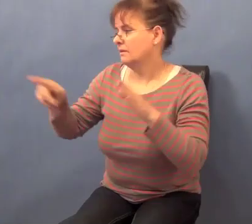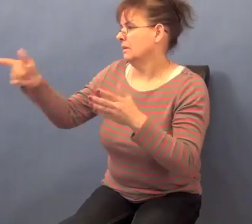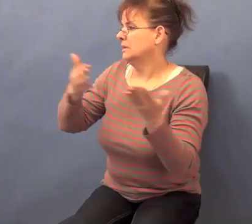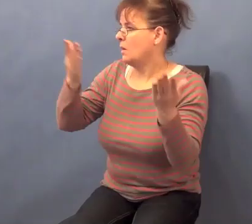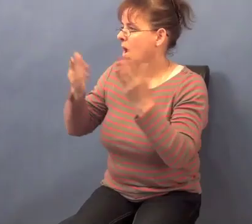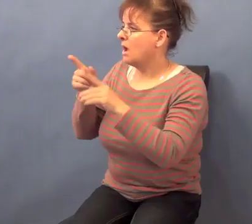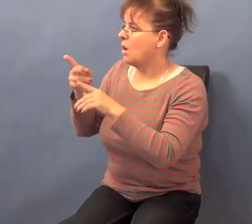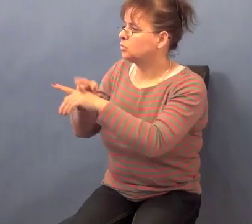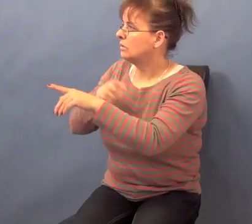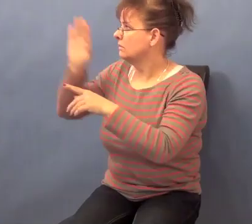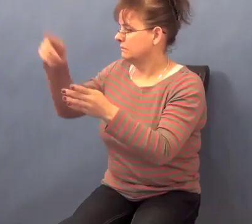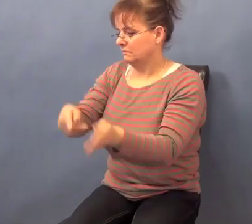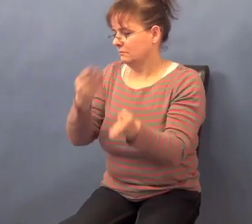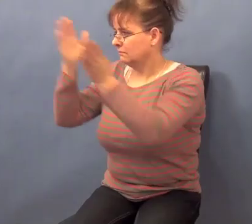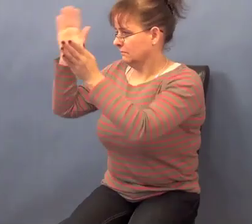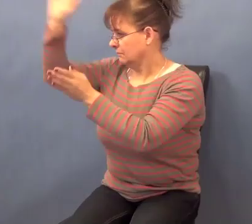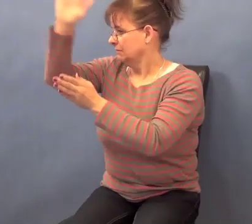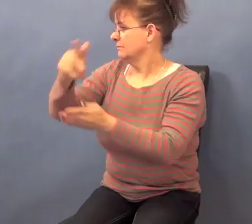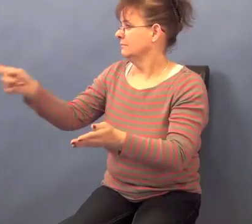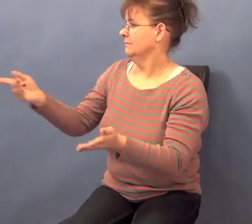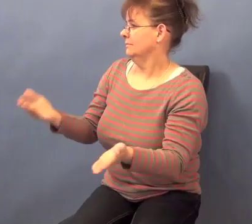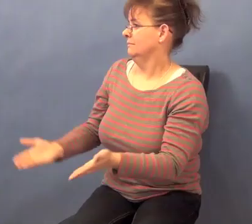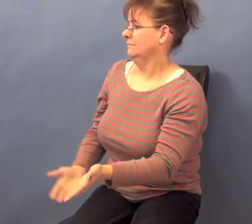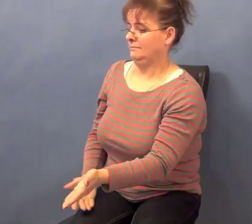Możesz iść do urzędu załatwić tak, żeby wywiesili ten znak, który jest na monitorze.